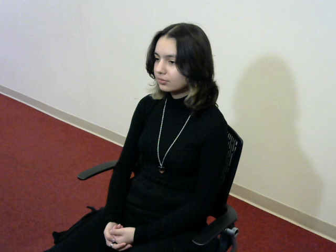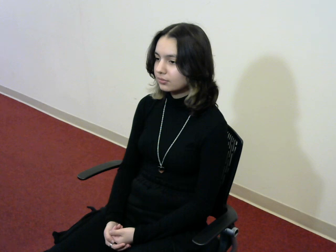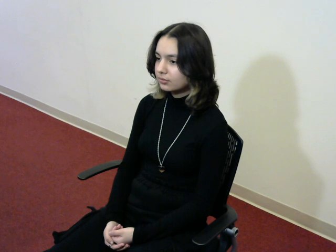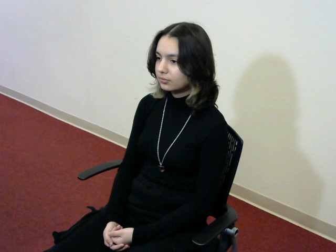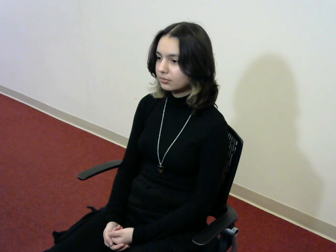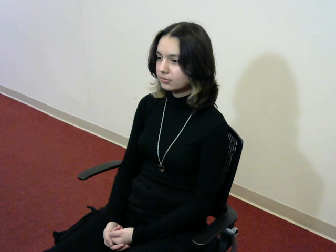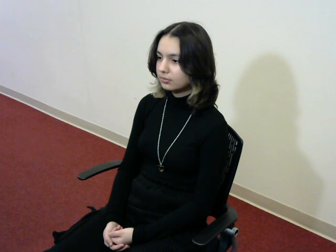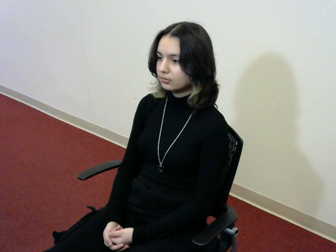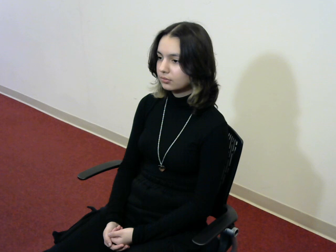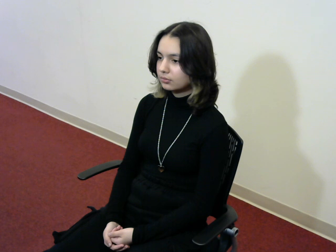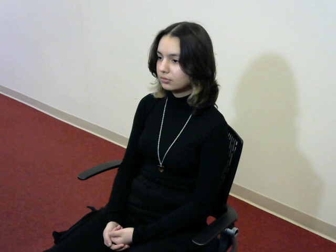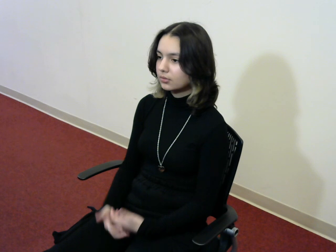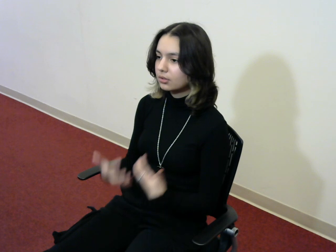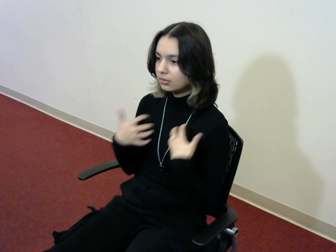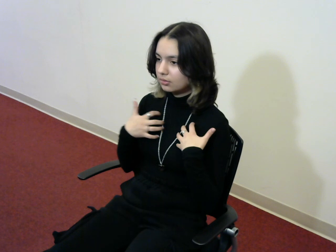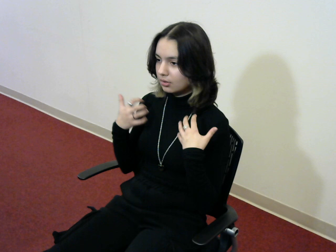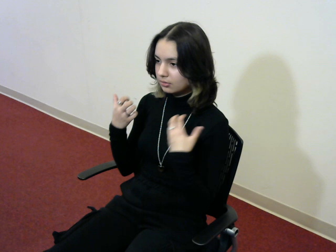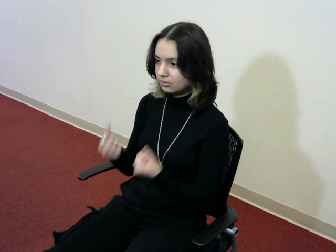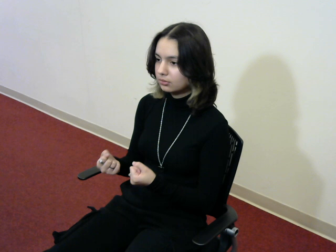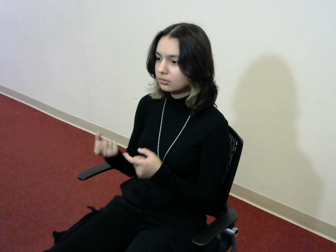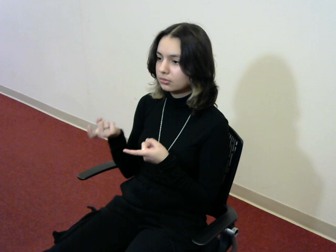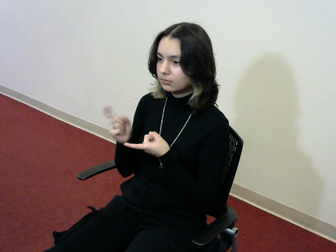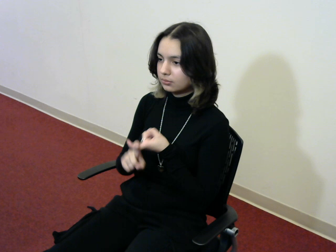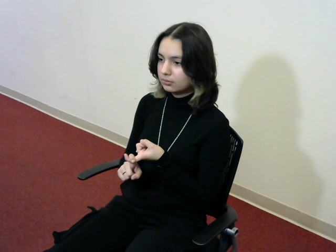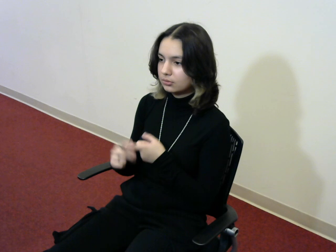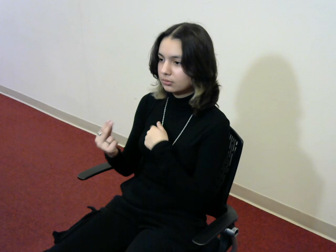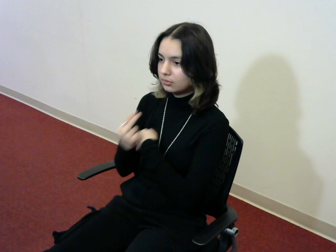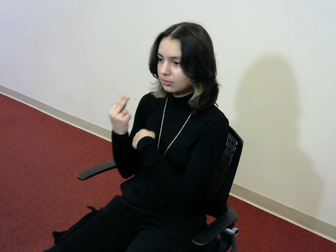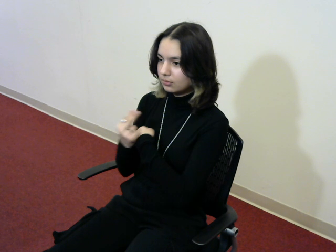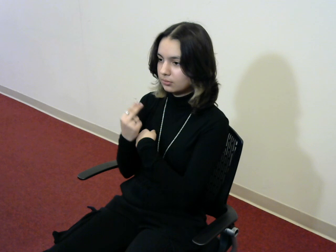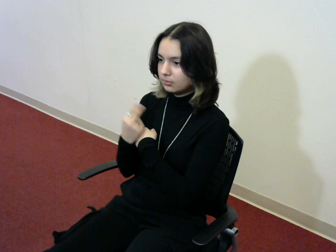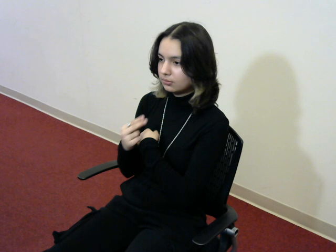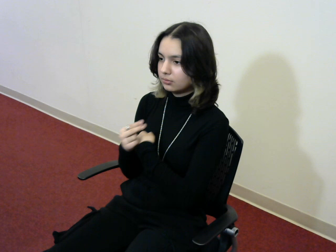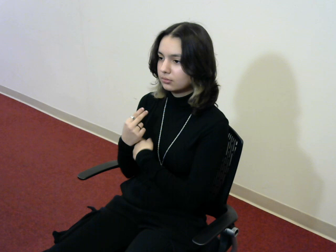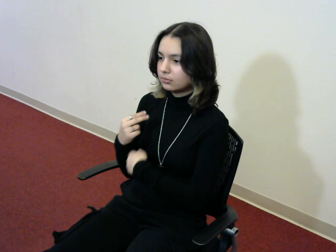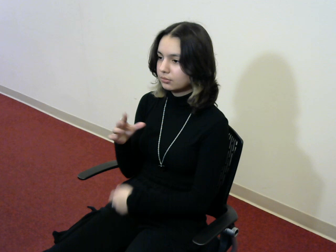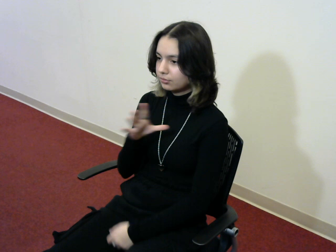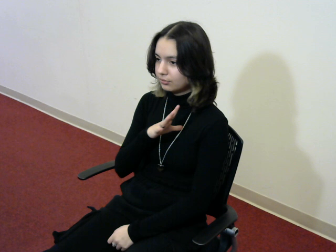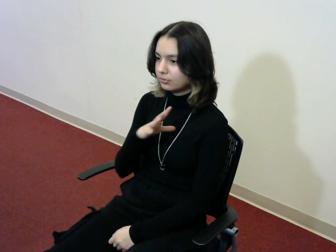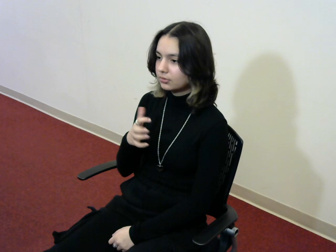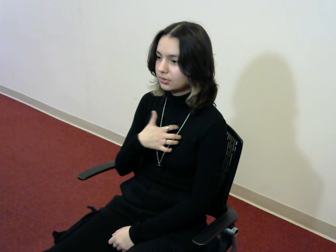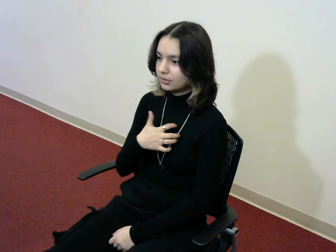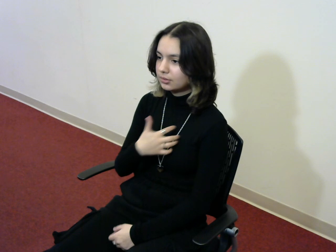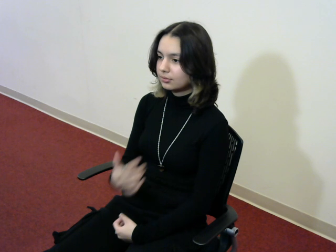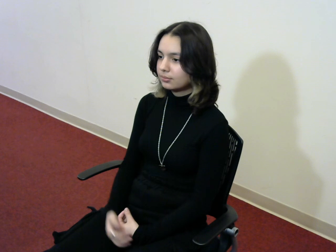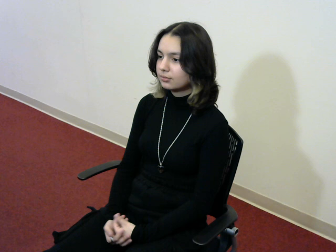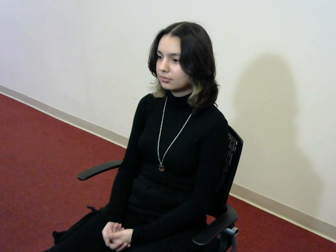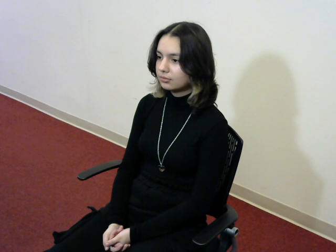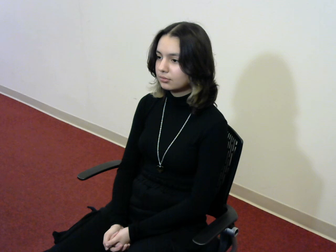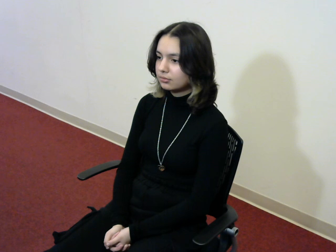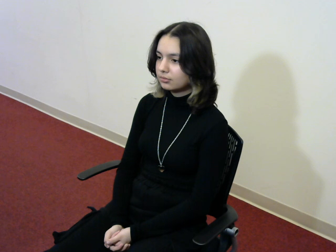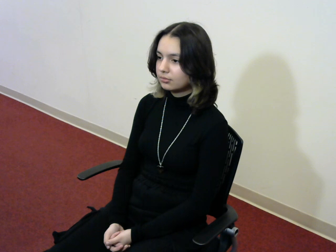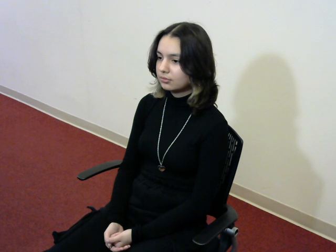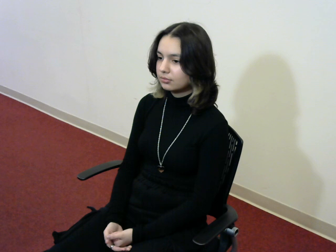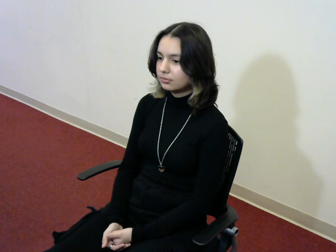Sağlamlığımla bağlı müalicə olmaq istəyirəm